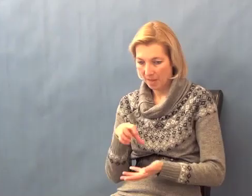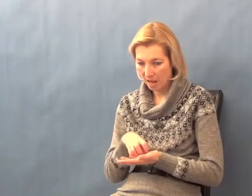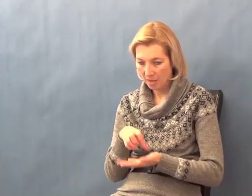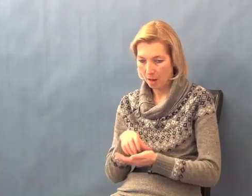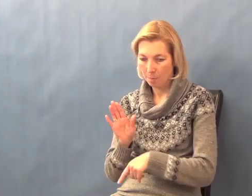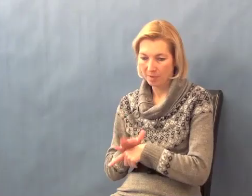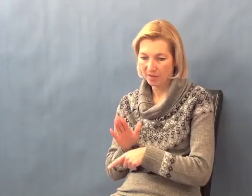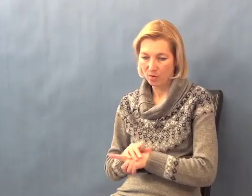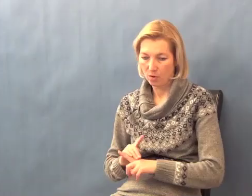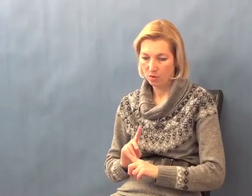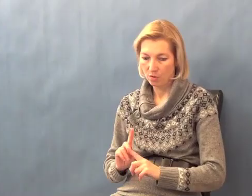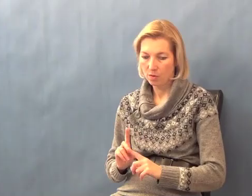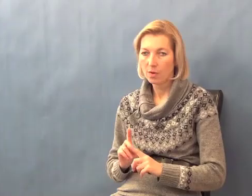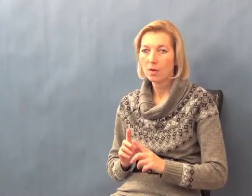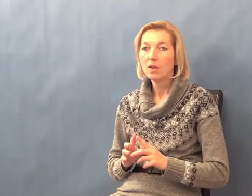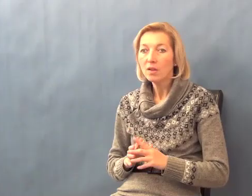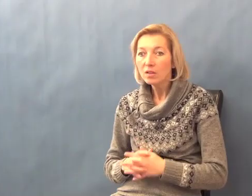Nie wolno pić piwa.